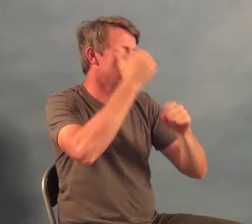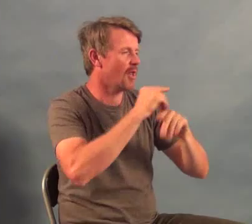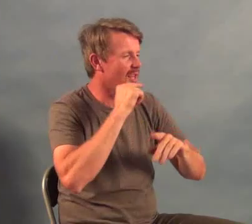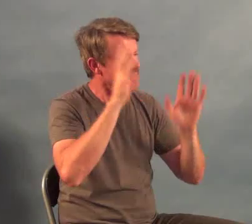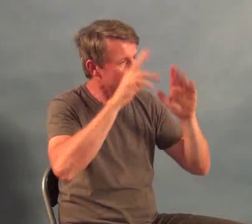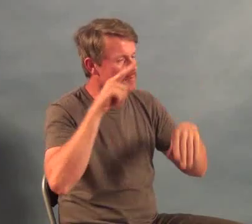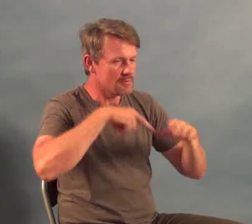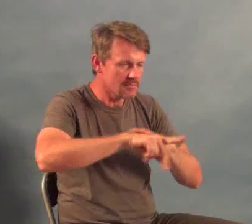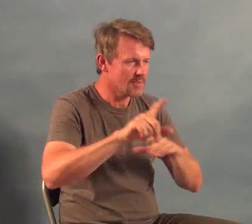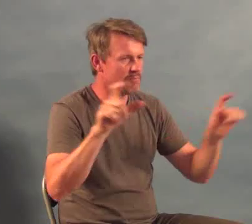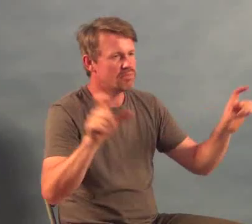Pomimo tego idą na dół na imprezę.